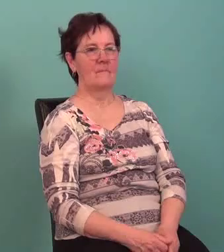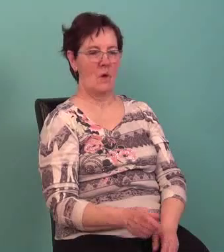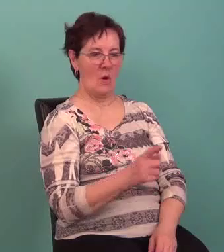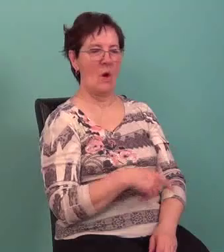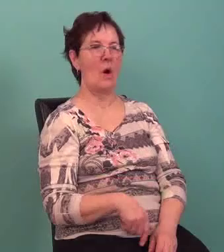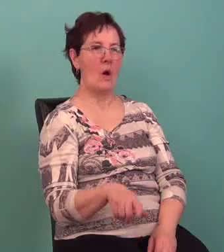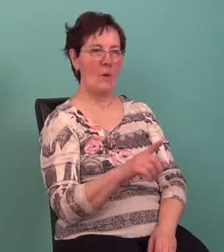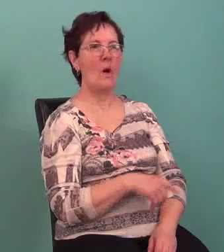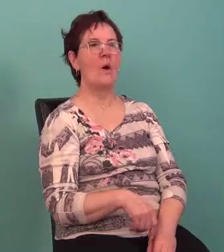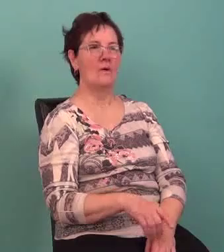Koło.